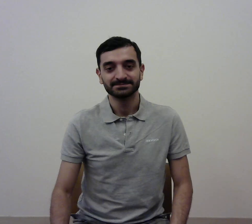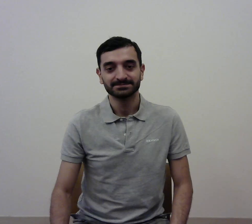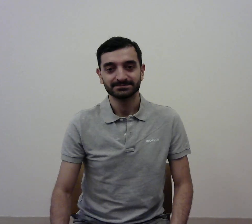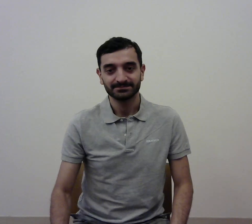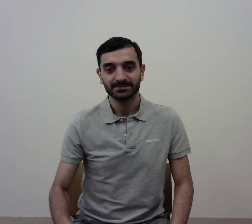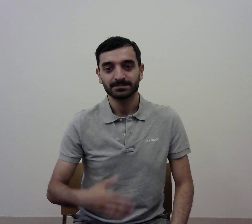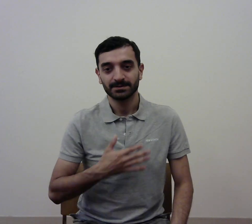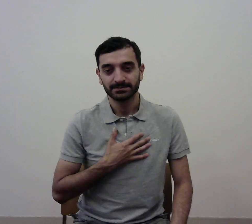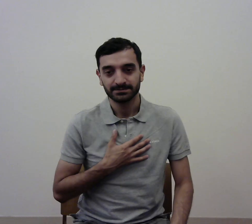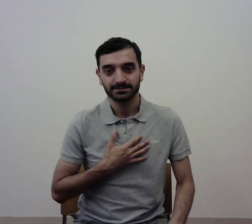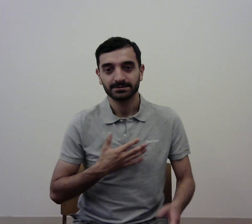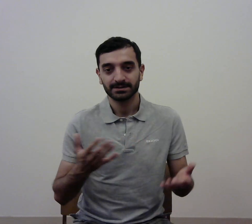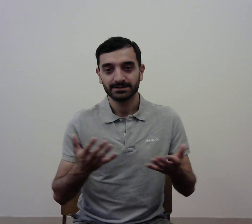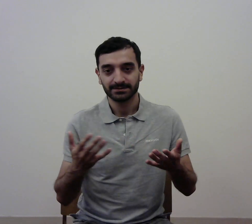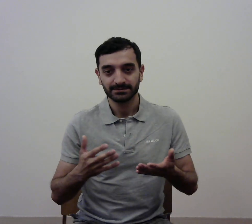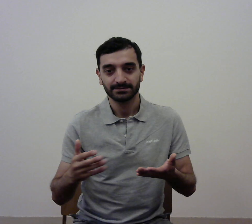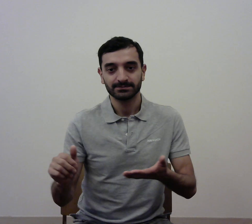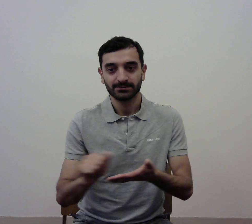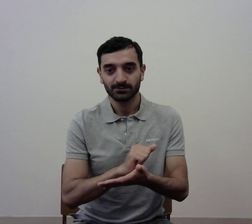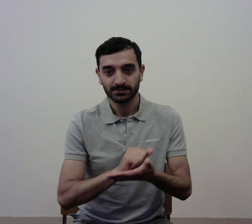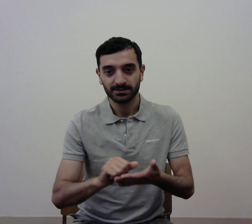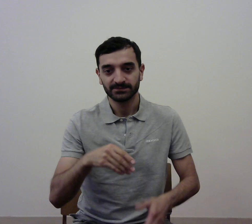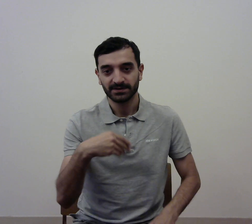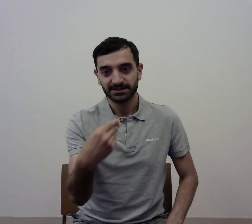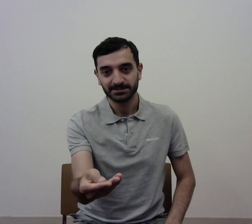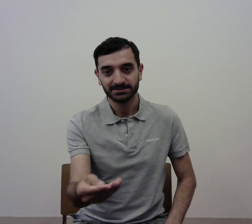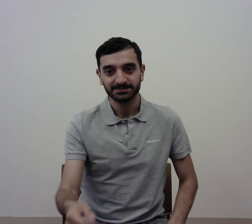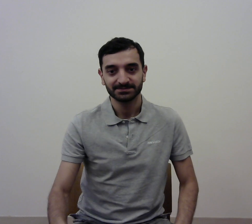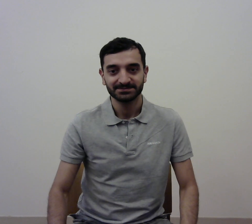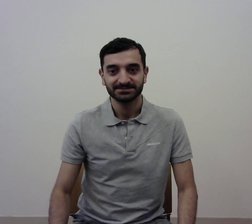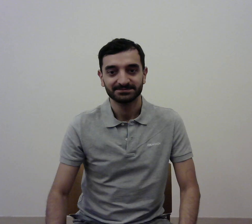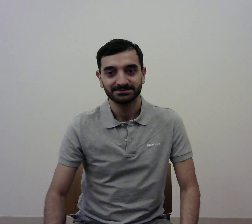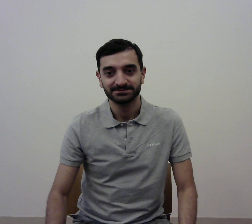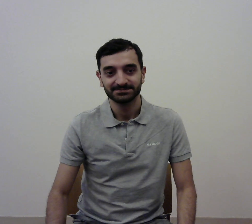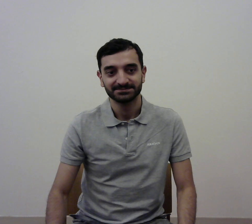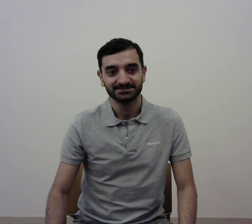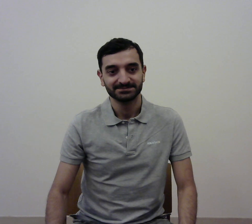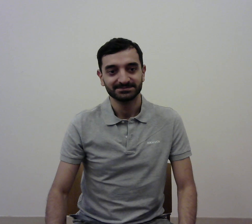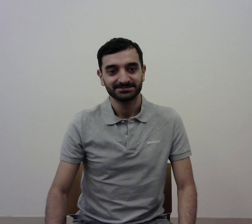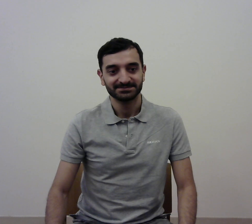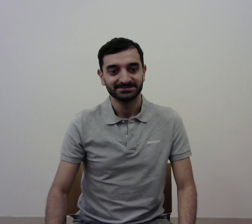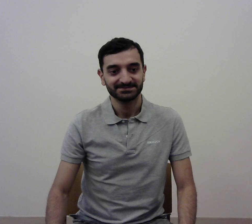Mən hansı sənədləri verməliyəm?